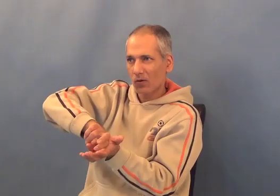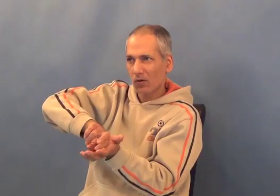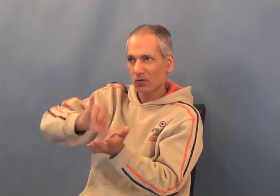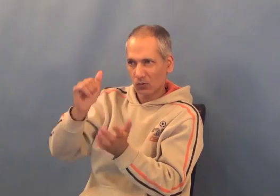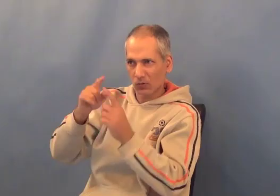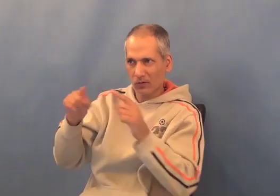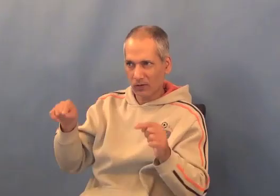Tak, żółty znak.